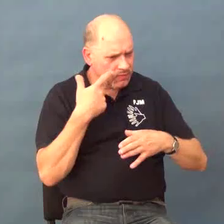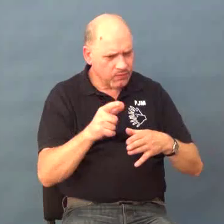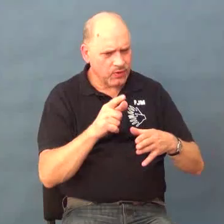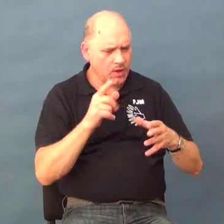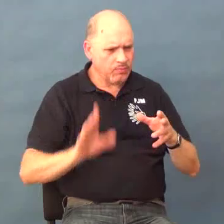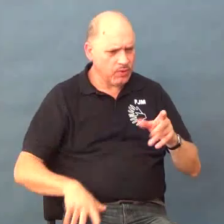Pies robi to samo.